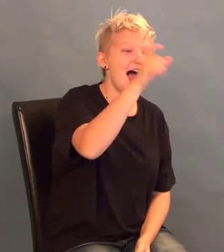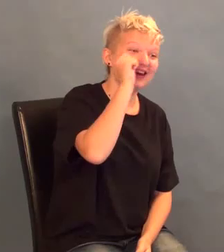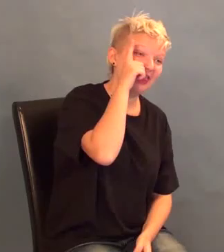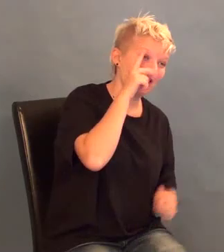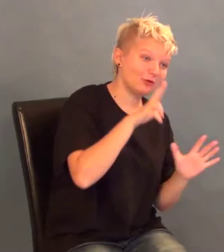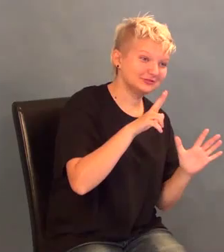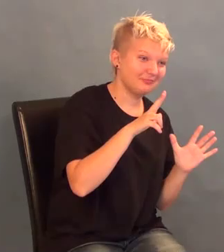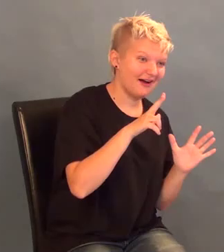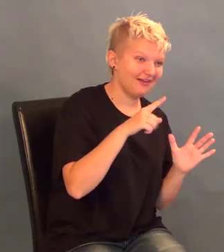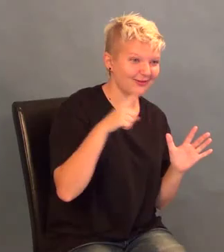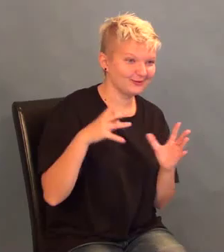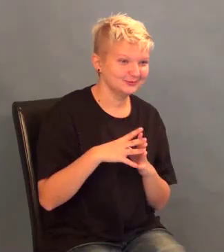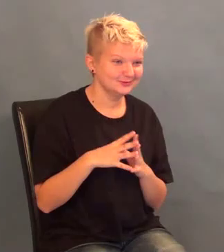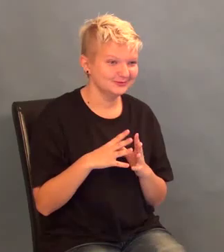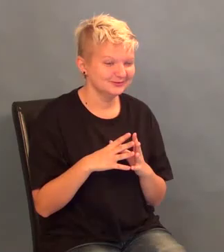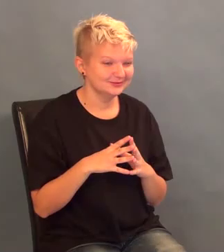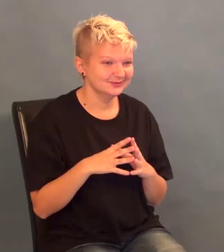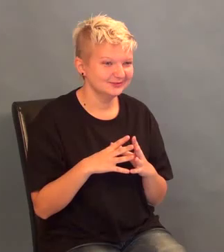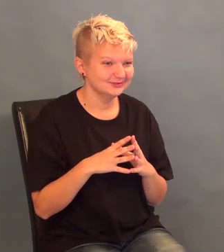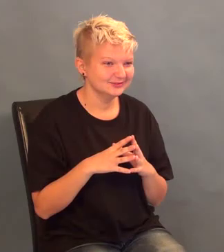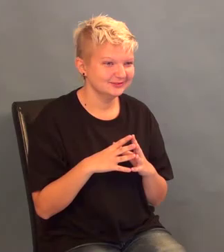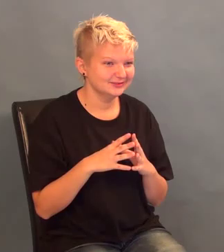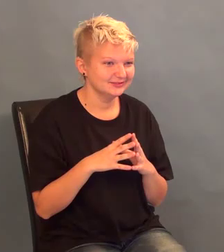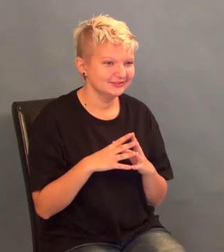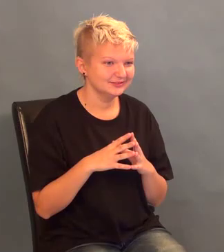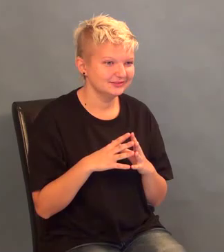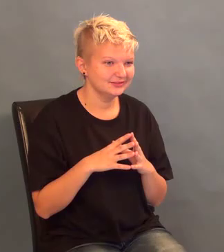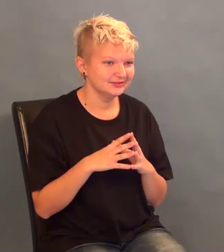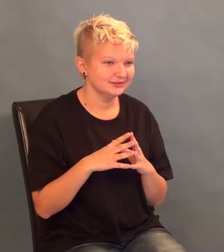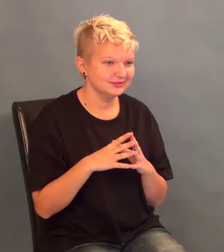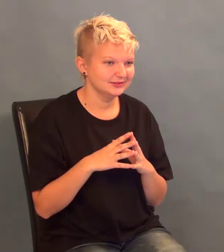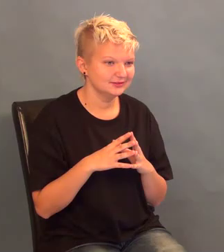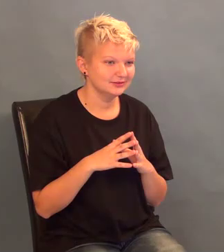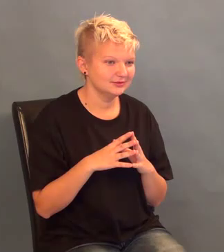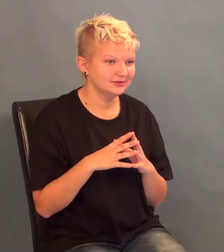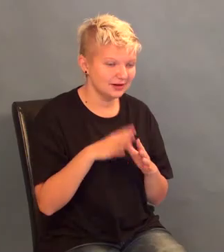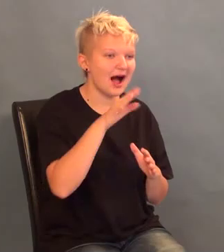Rano od ósmej do dziesiątej?